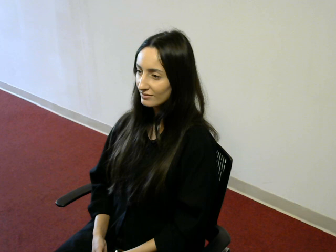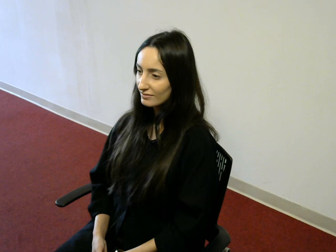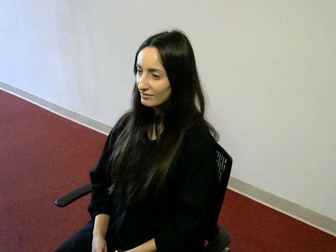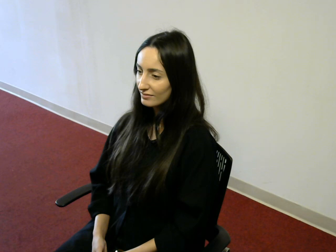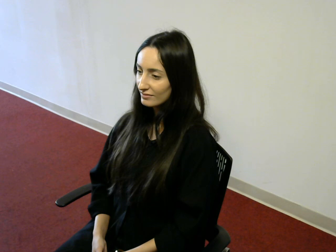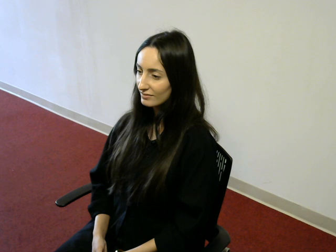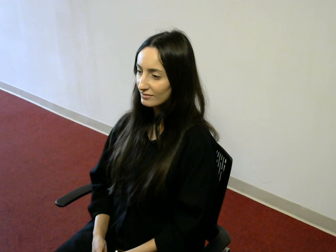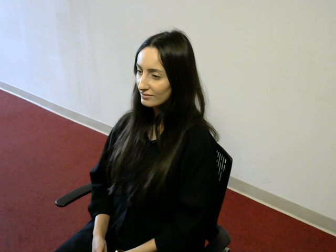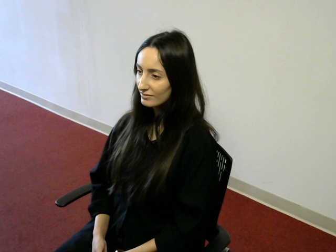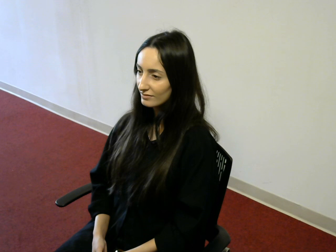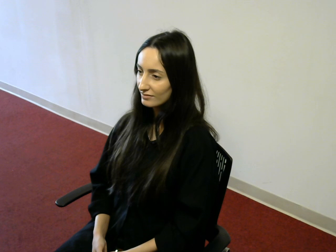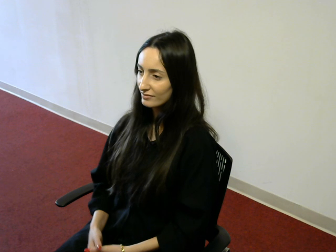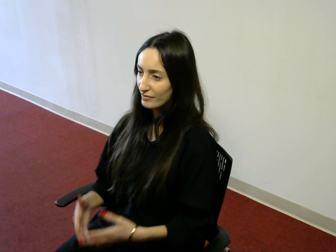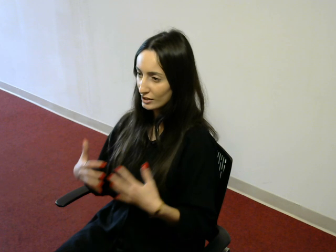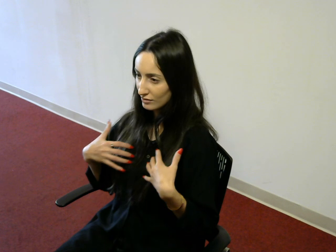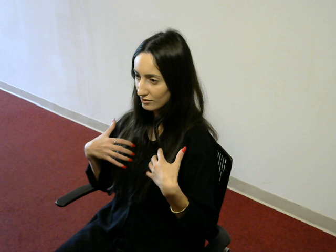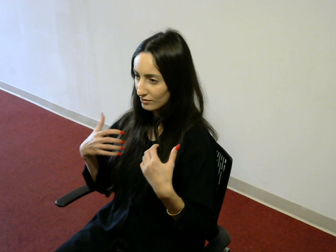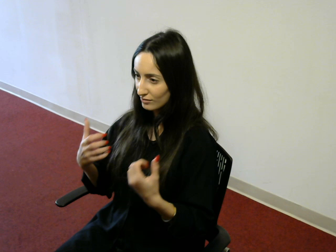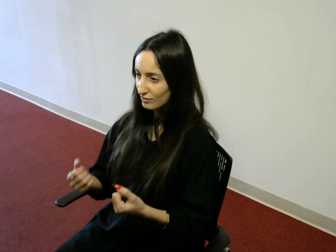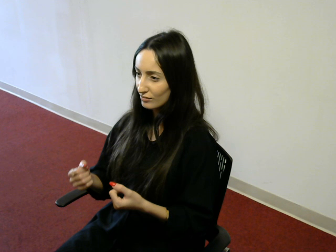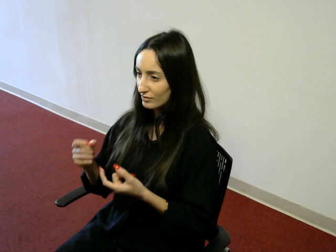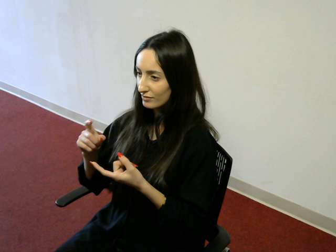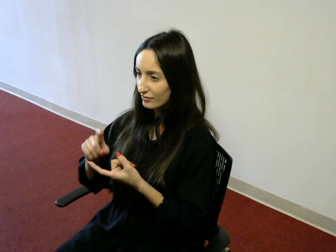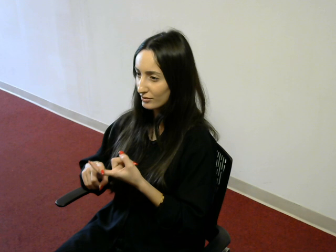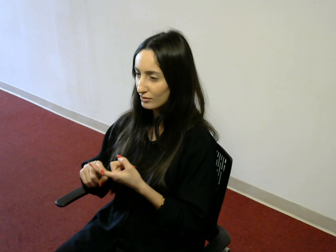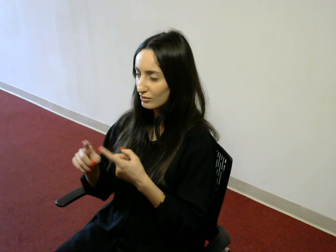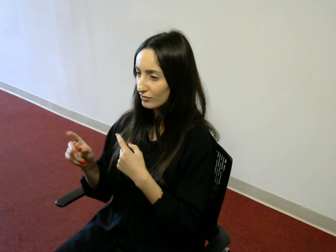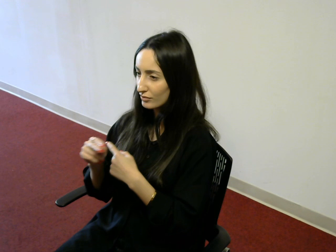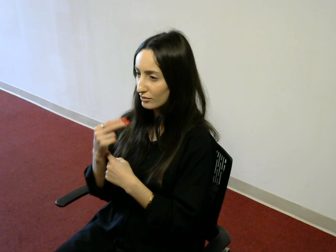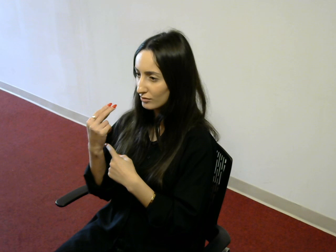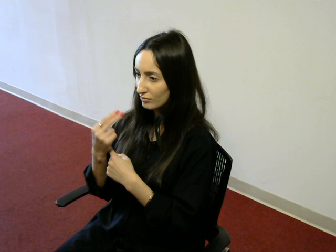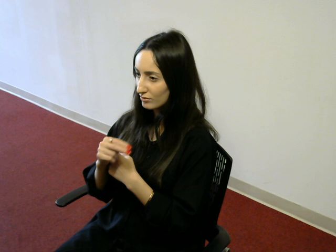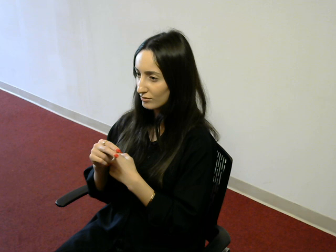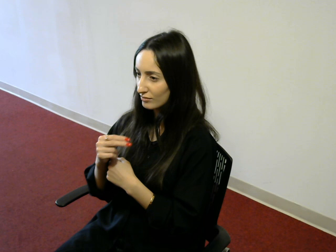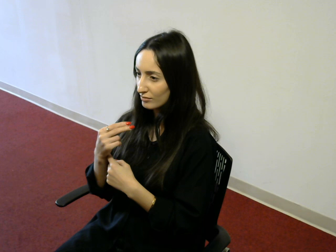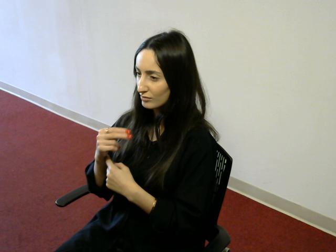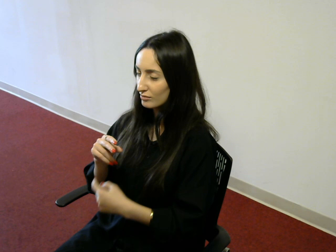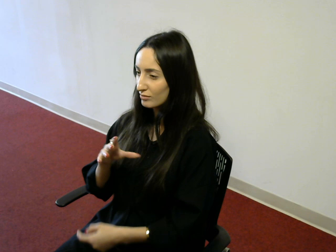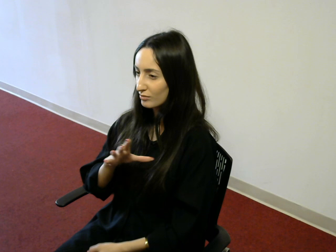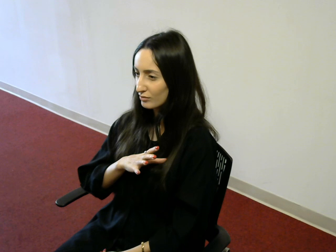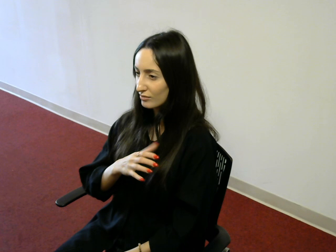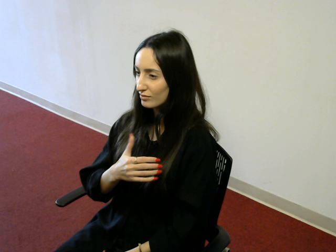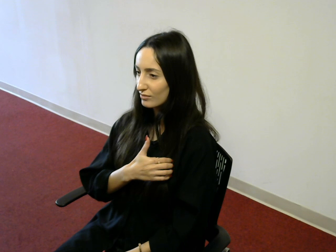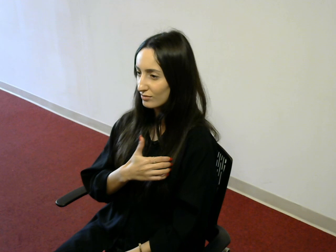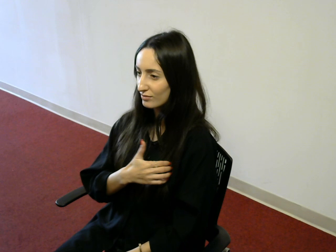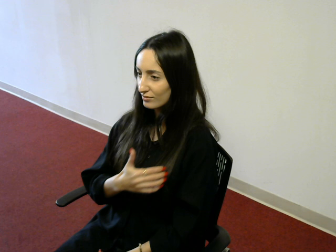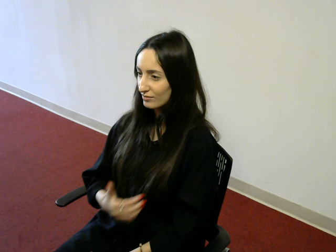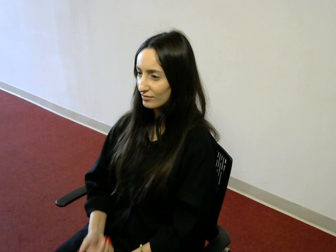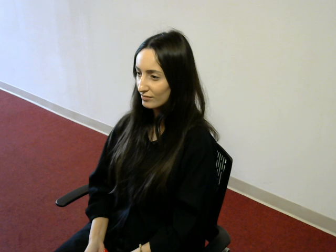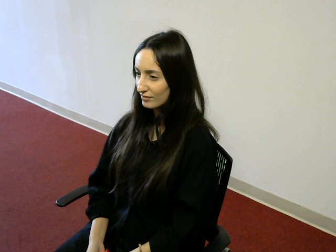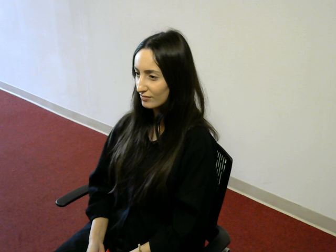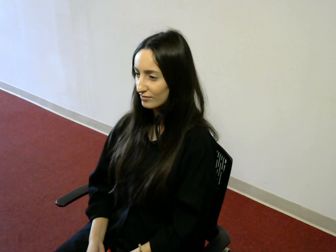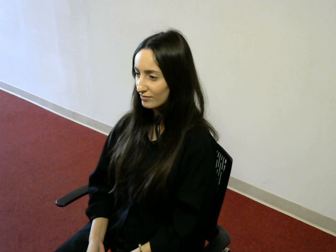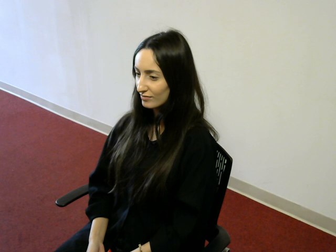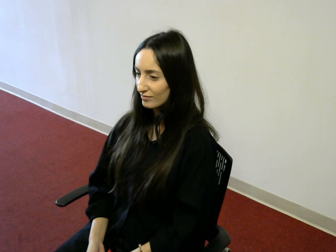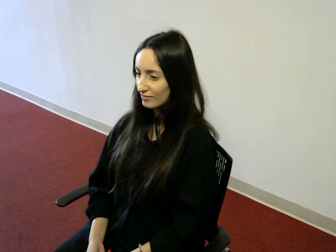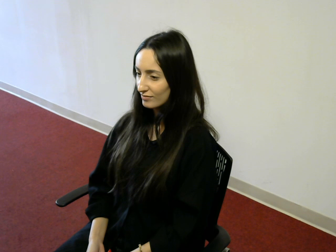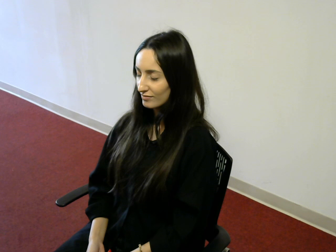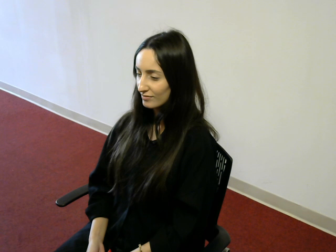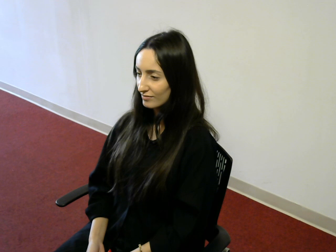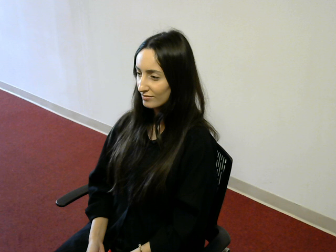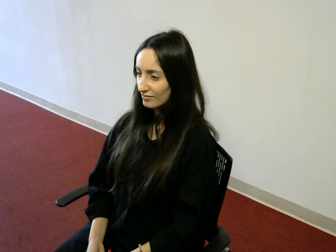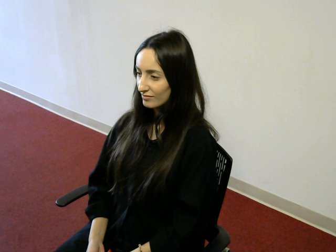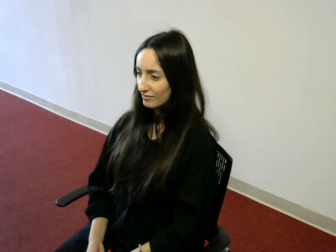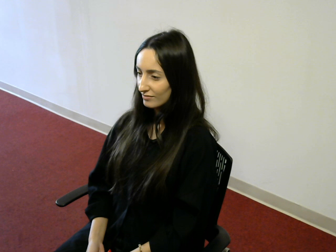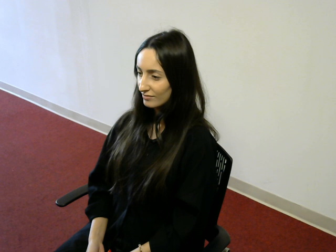Sağlamlığımla bağlı müalicə olmaq istəyirəm